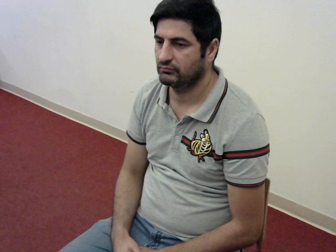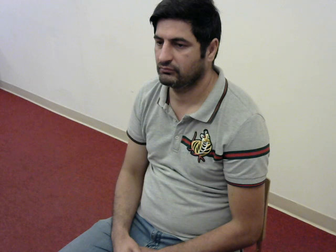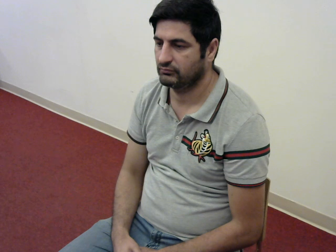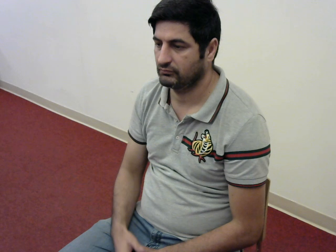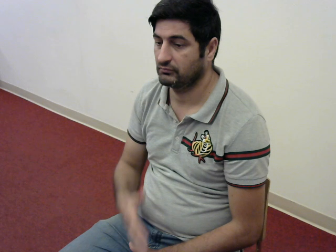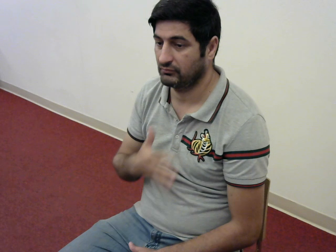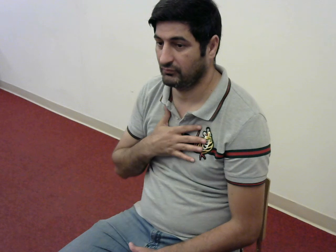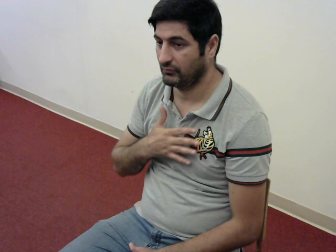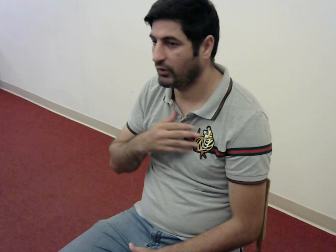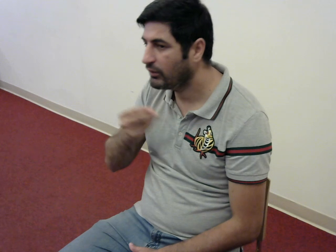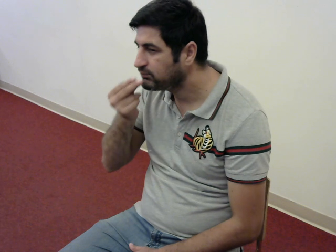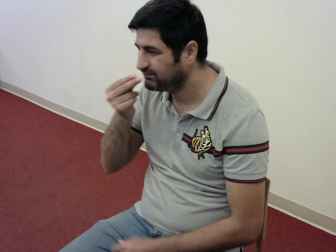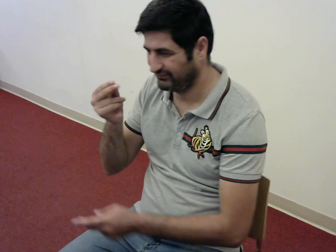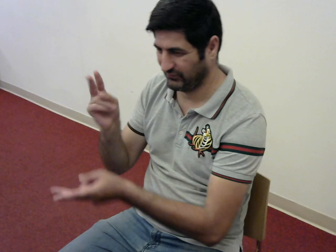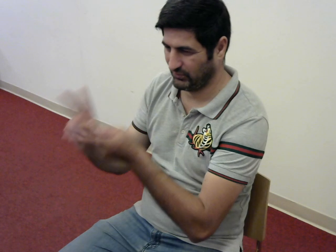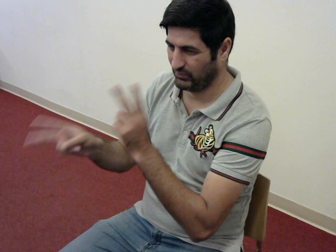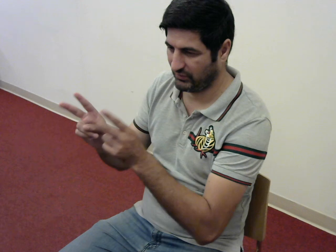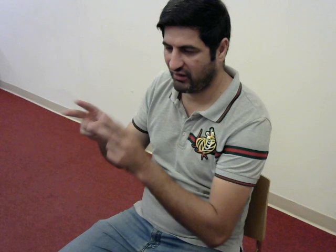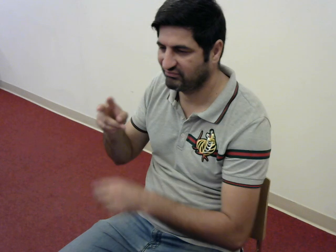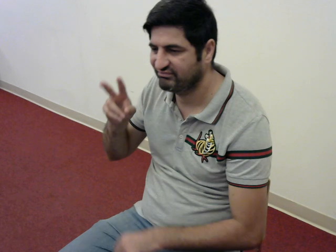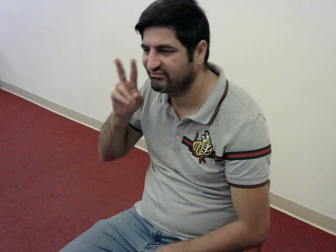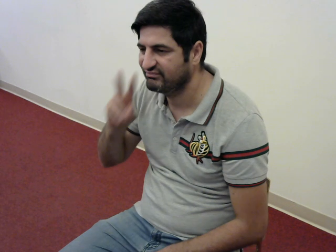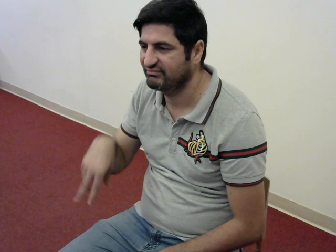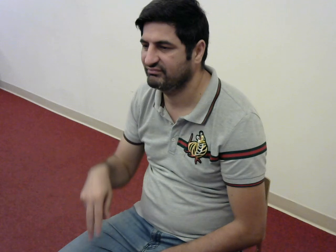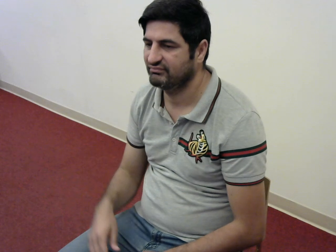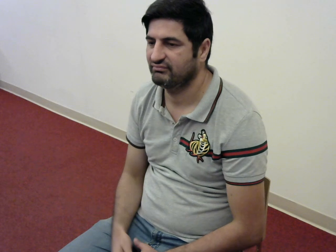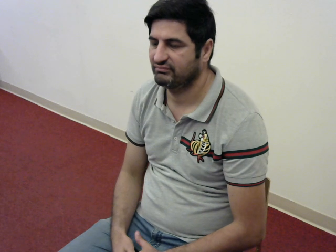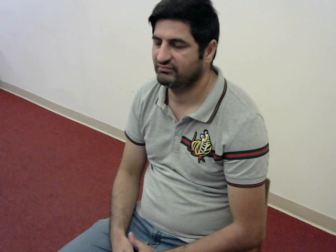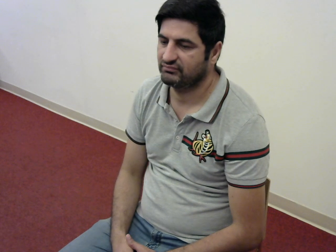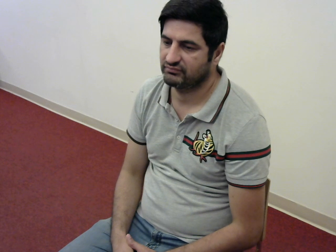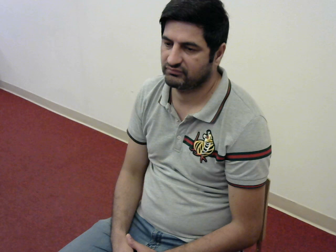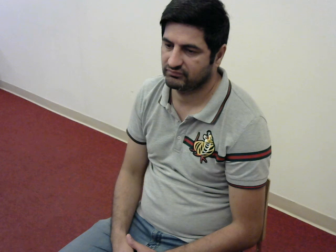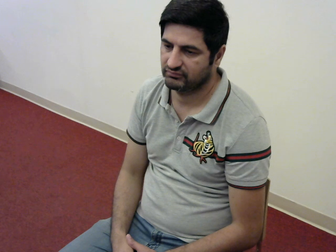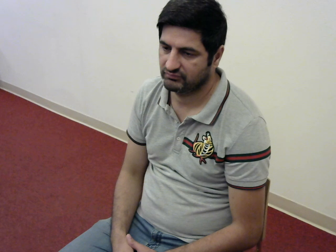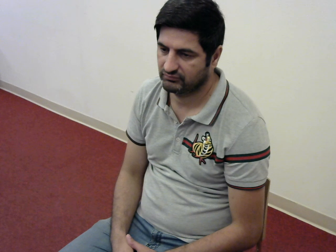Mən yemək bişirməyi bacarmıram